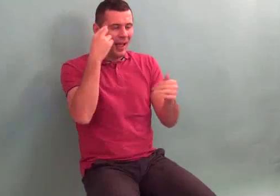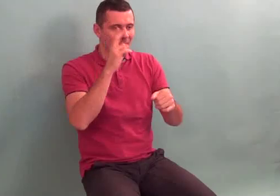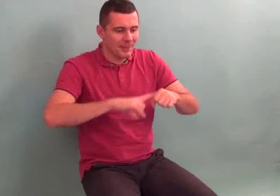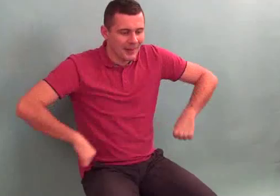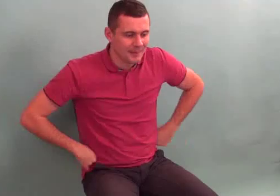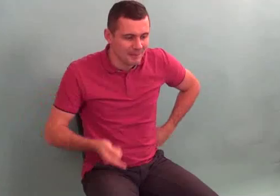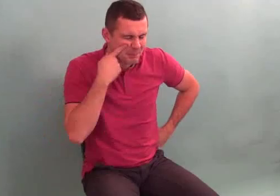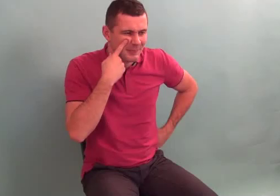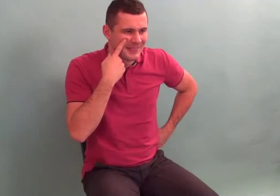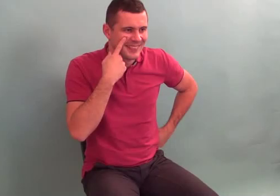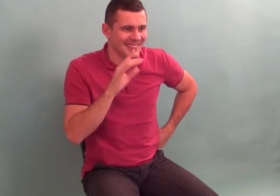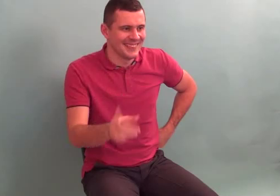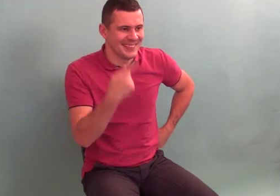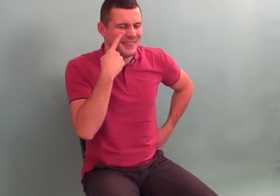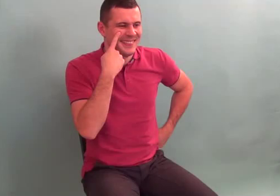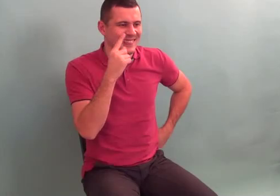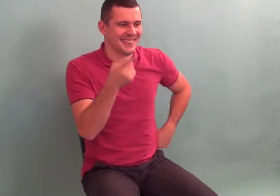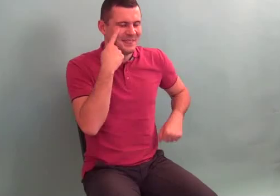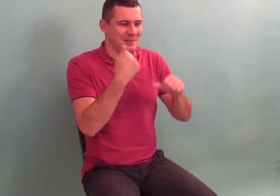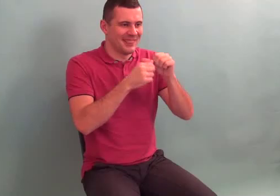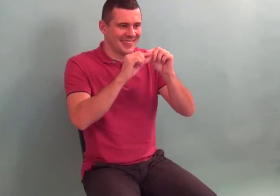Policjant, który stoi za nim, dostaje kilka razy kitem pod oko.